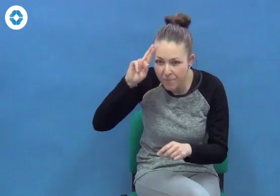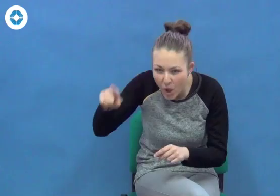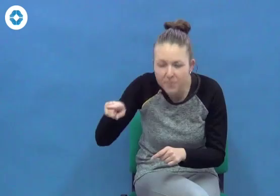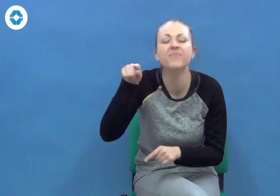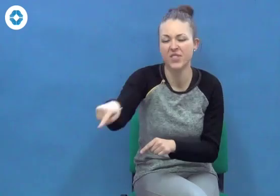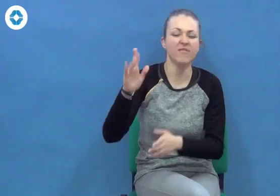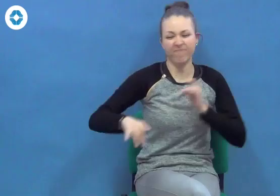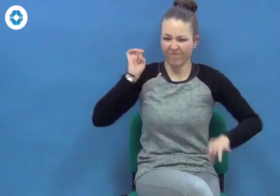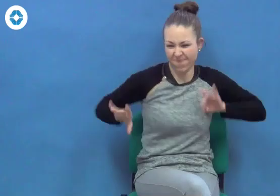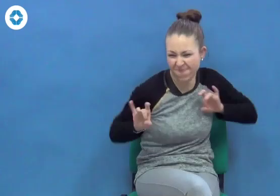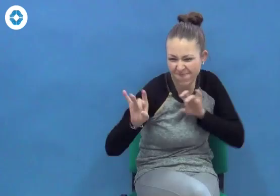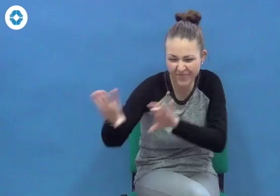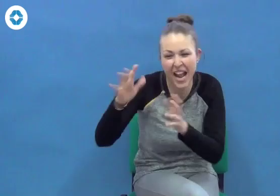Zaczął szybko biec, żeby ich złapać.